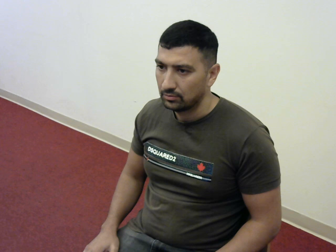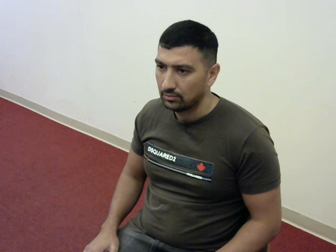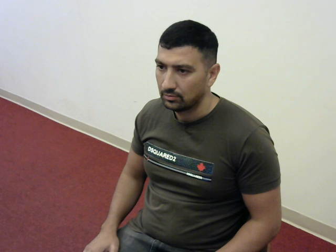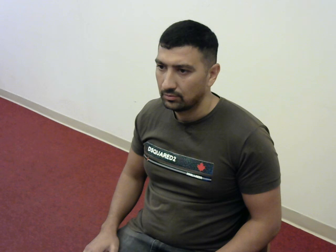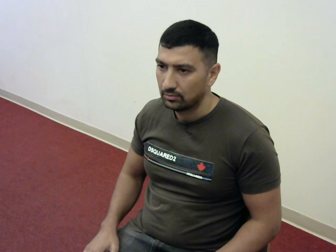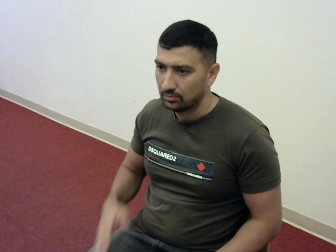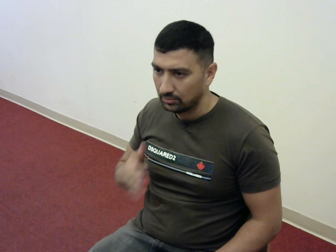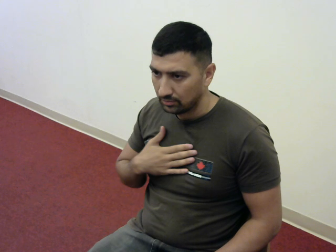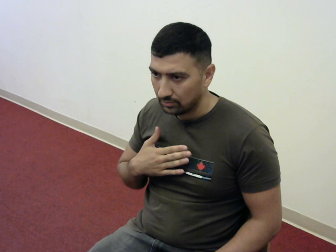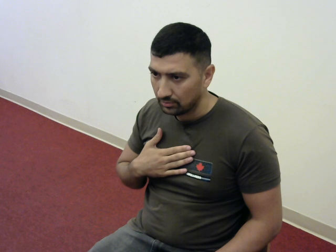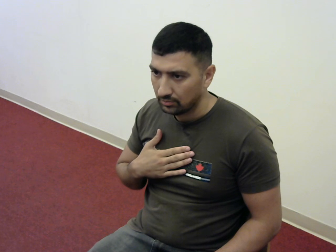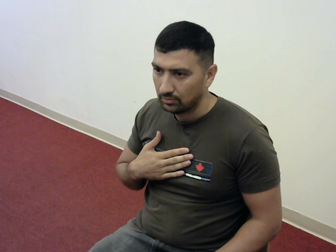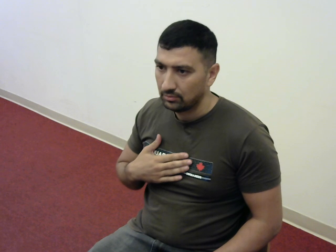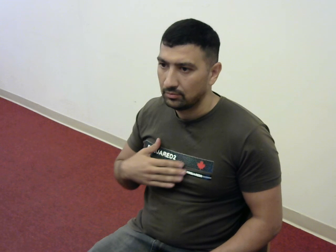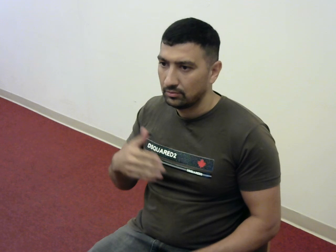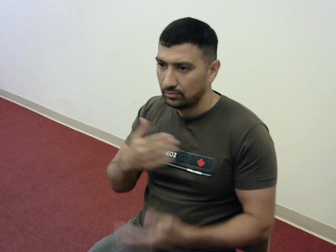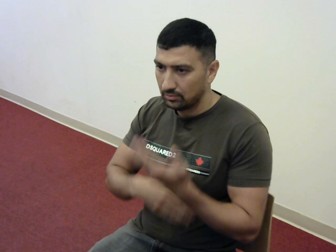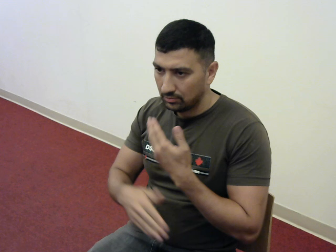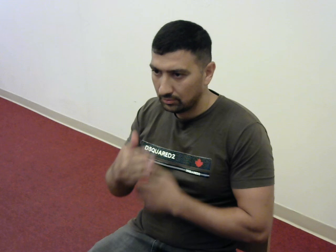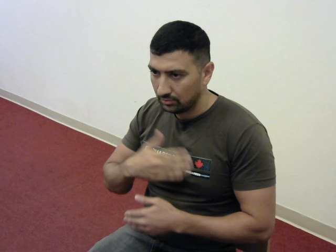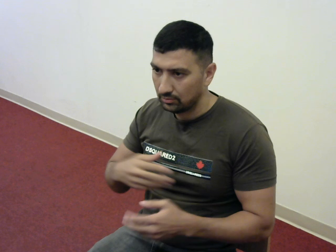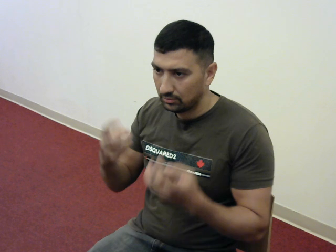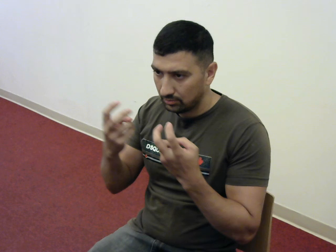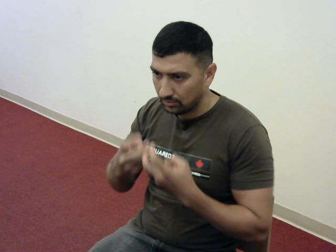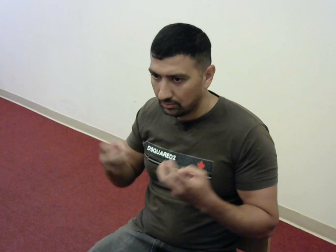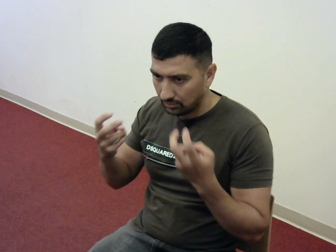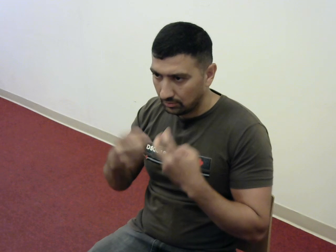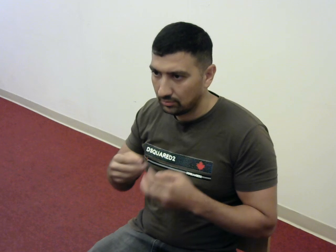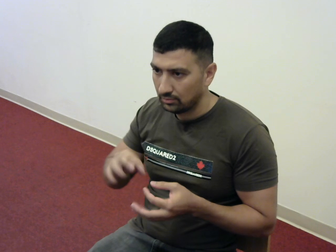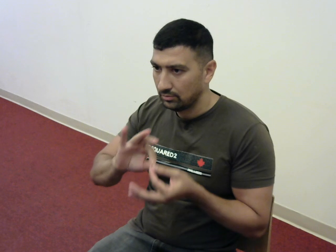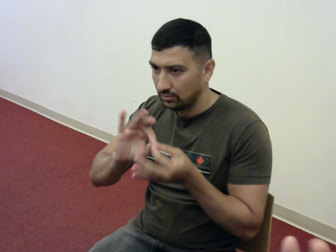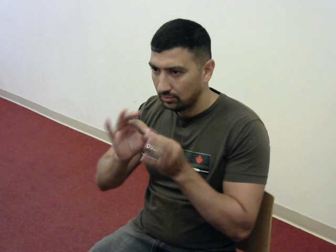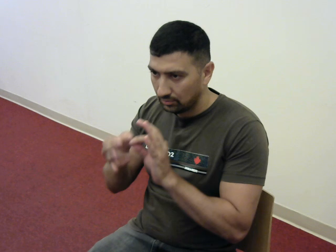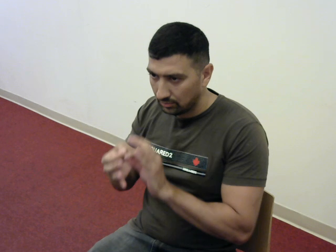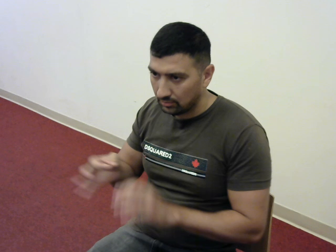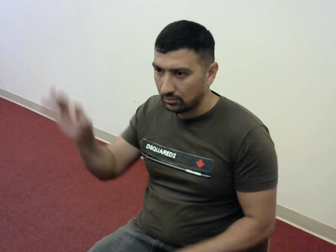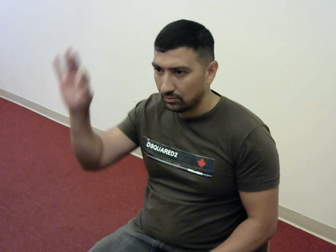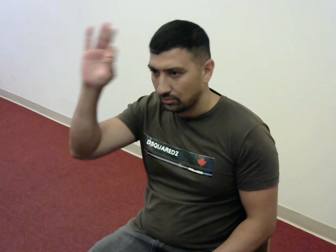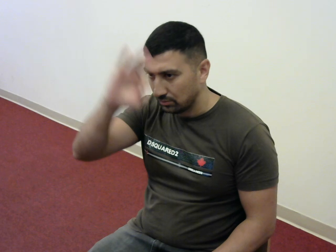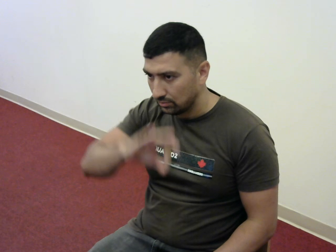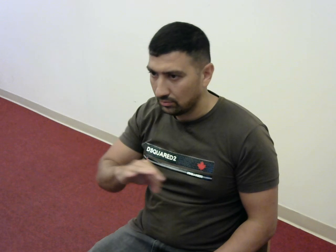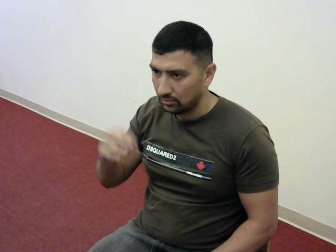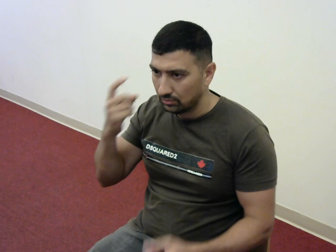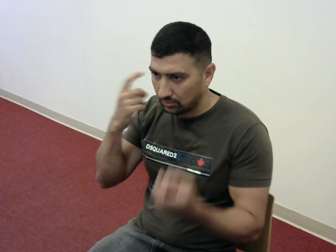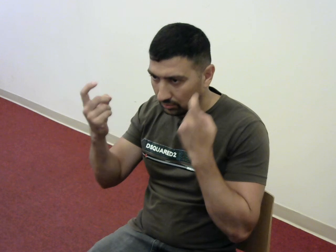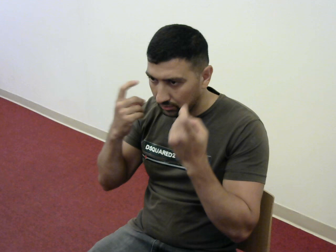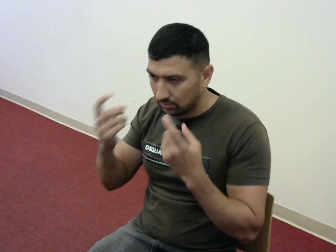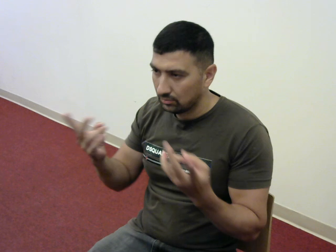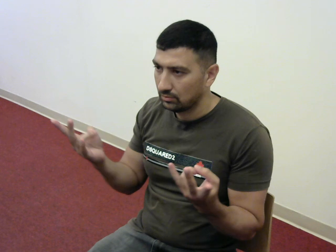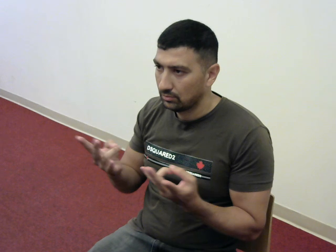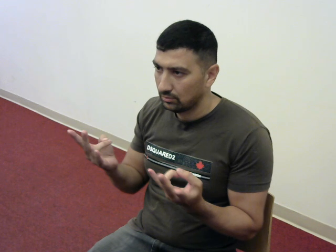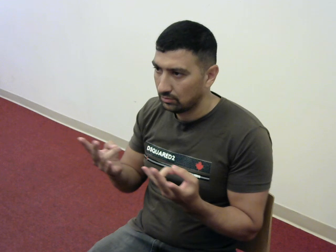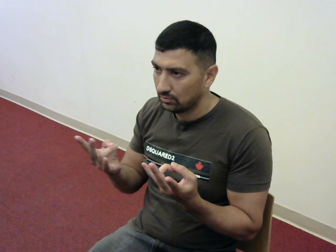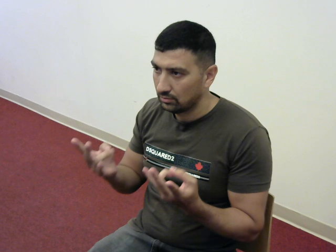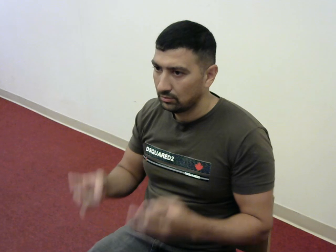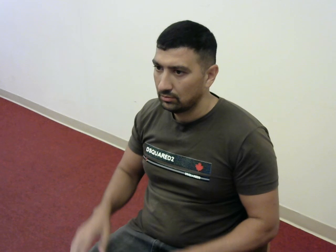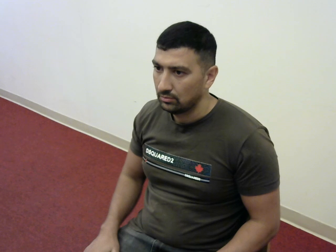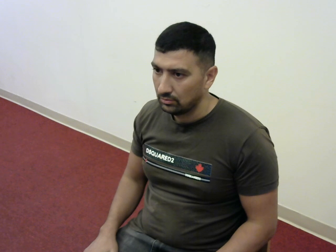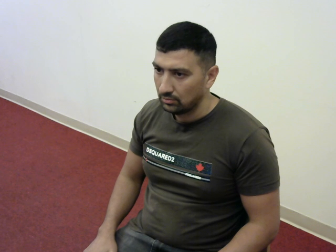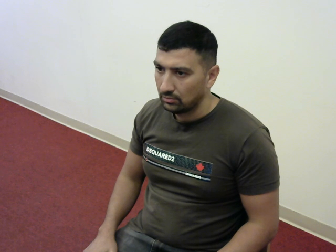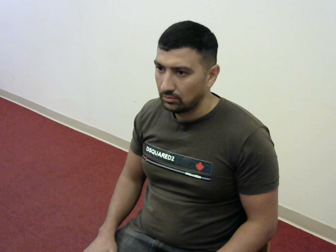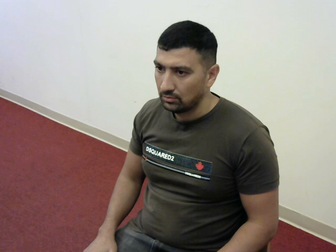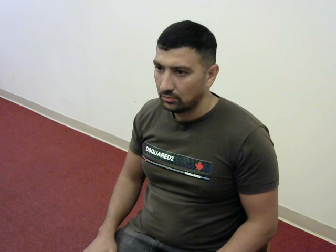Mənə əlillik müayinəsinin nəticəsi barədə məlumat lazımdır